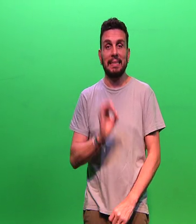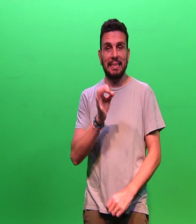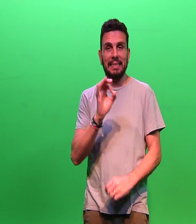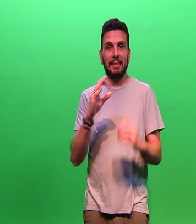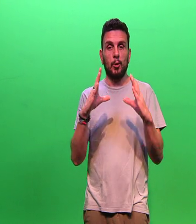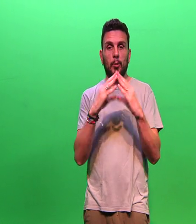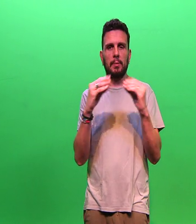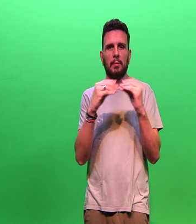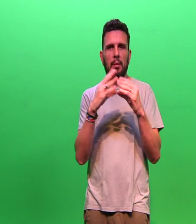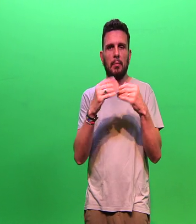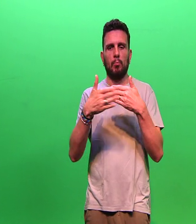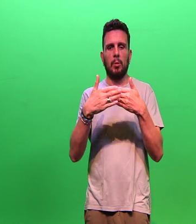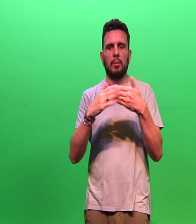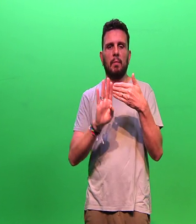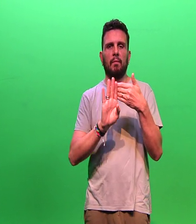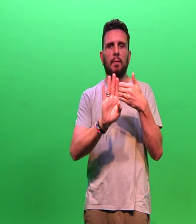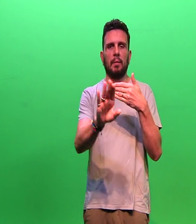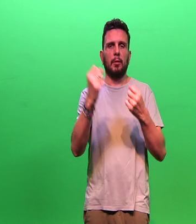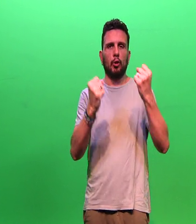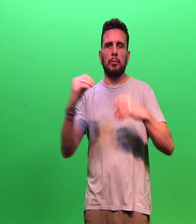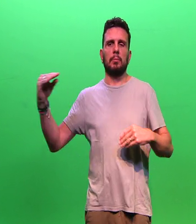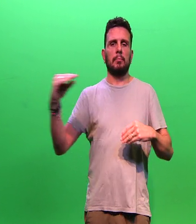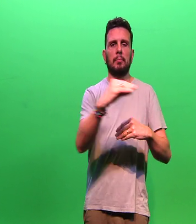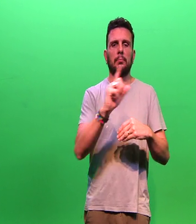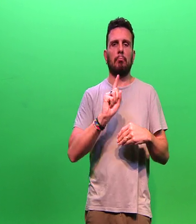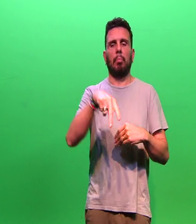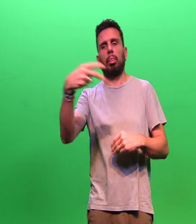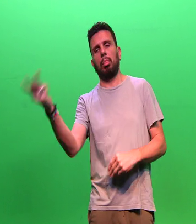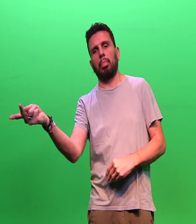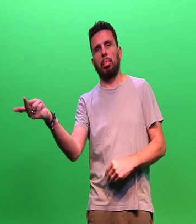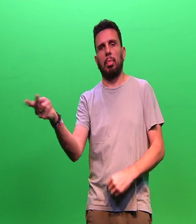Sí, davant la porta de la universitat passava un cotxe, em va atropellar i vaig caure.